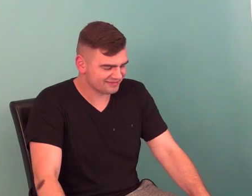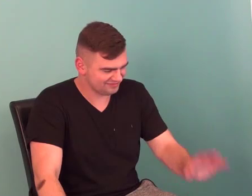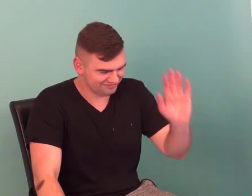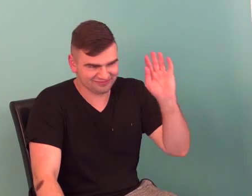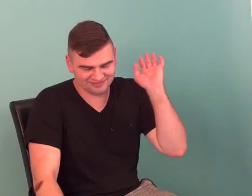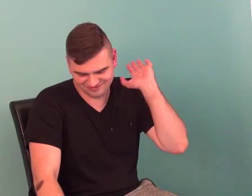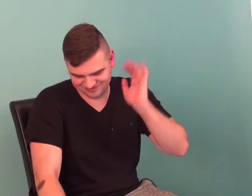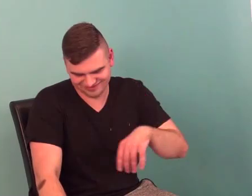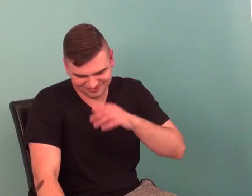Dobra.